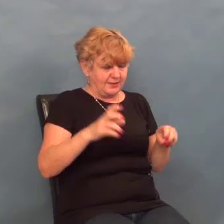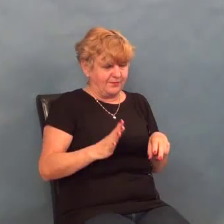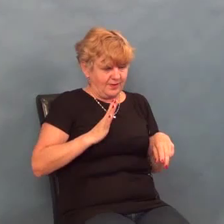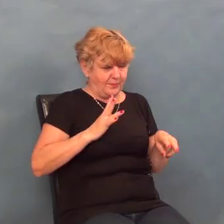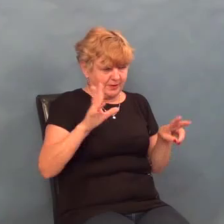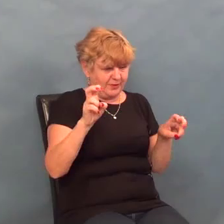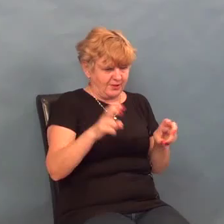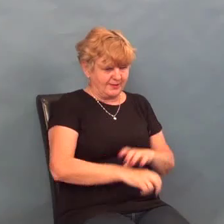Tytuł "niebezpieczeństwo".